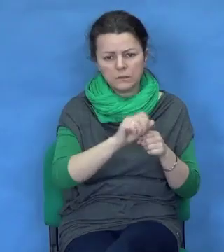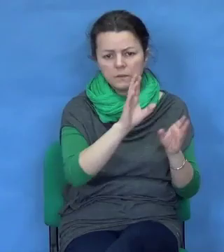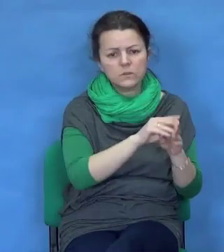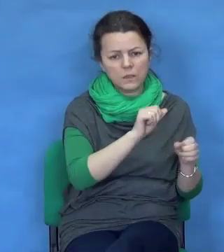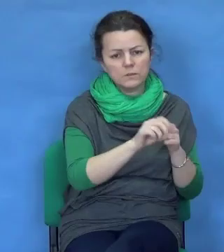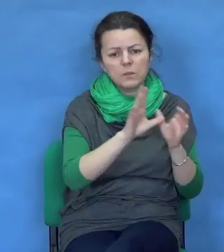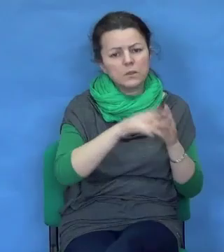Nie wszędzie są, nie w każdym mieście.